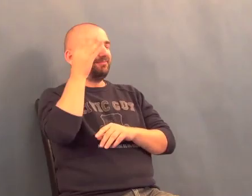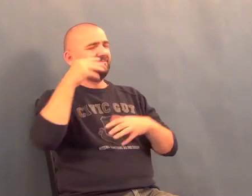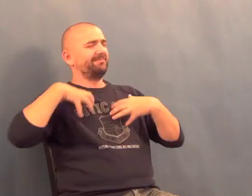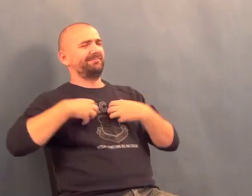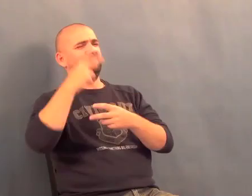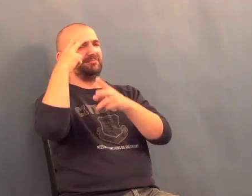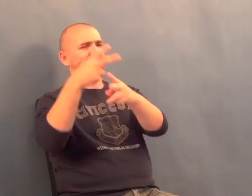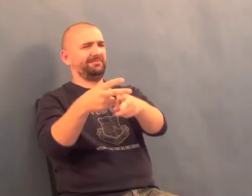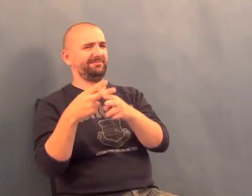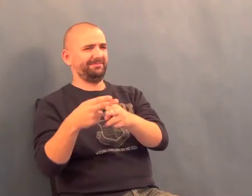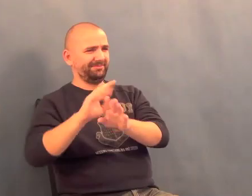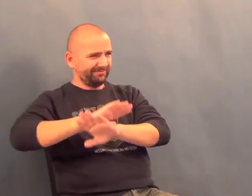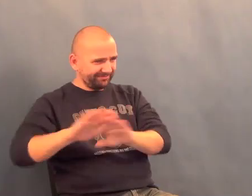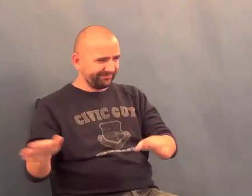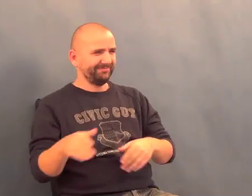Jest zmęczony i mocno zasypia.